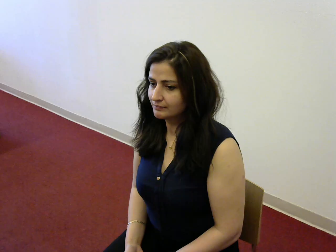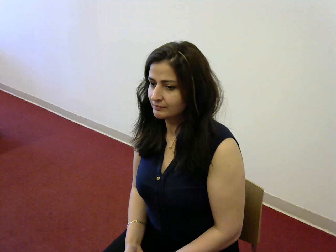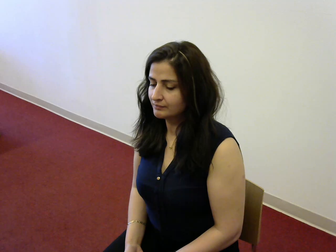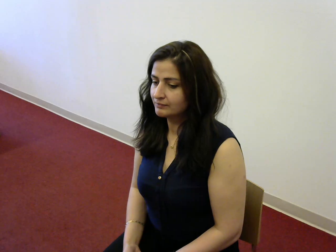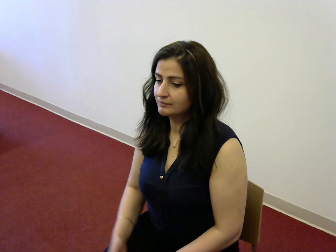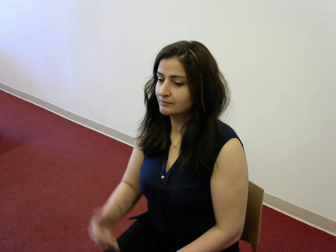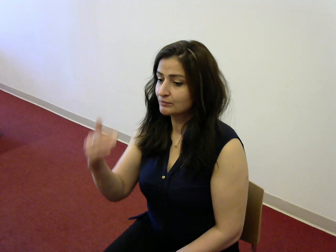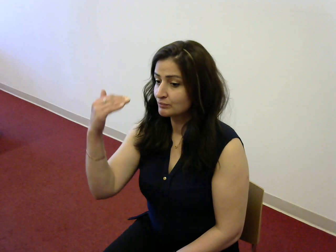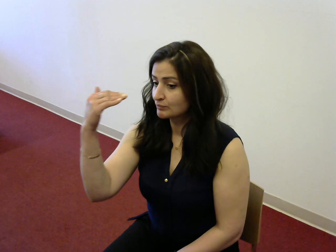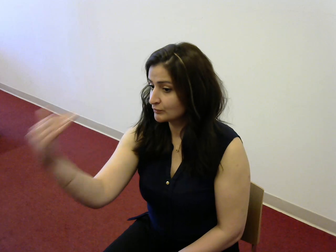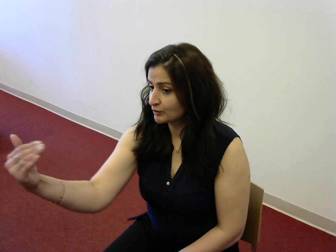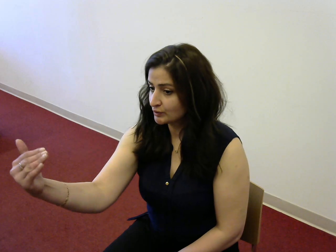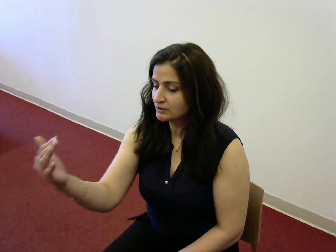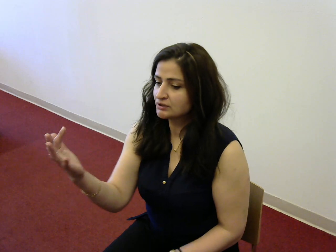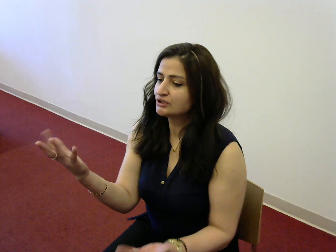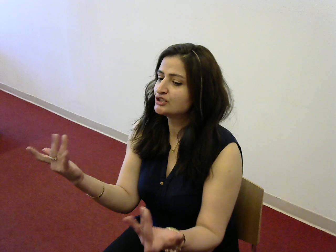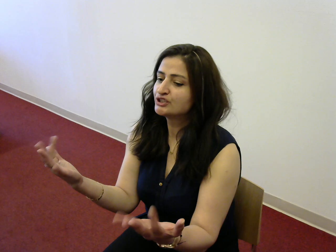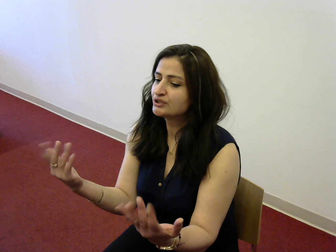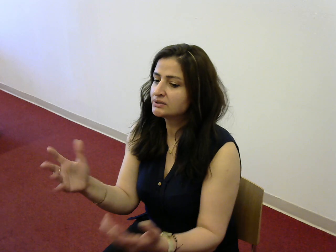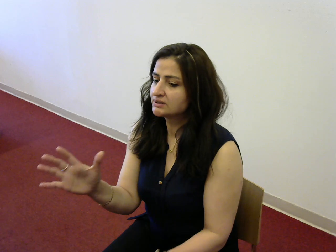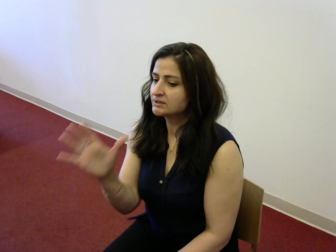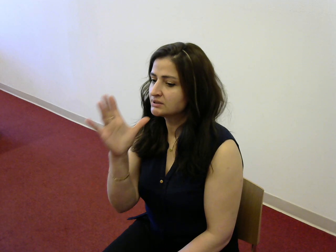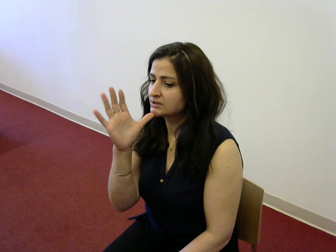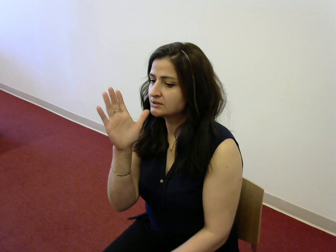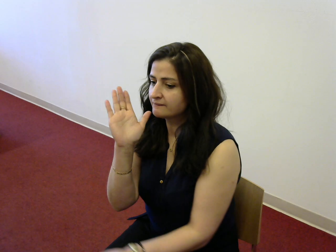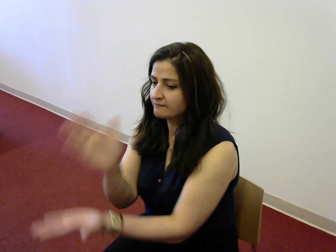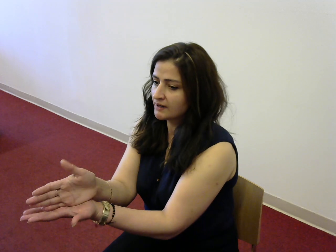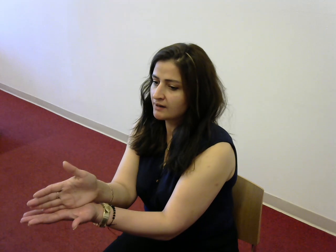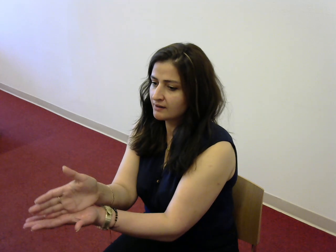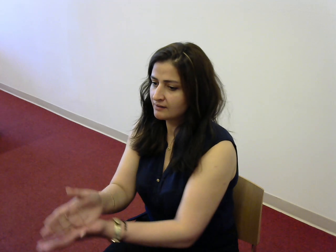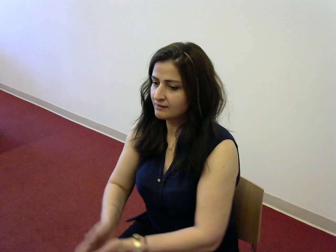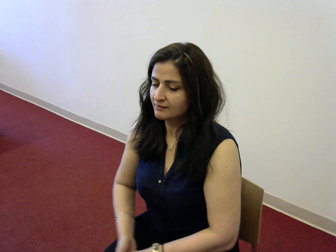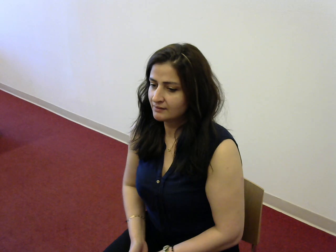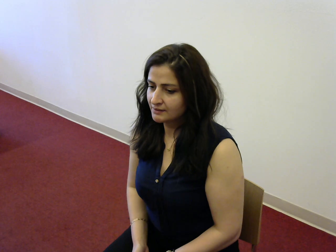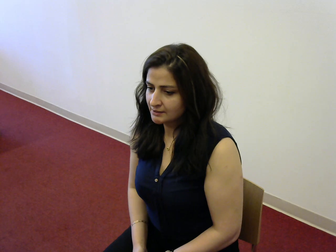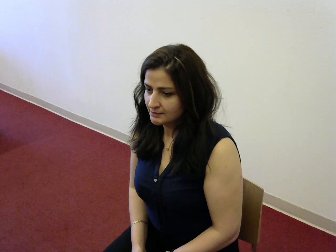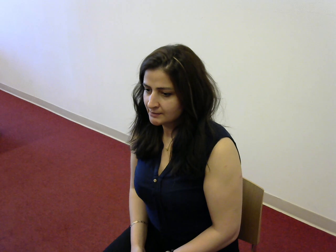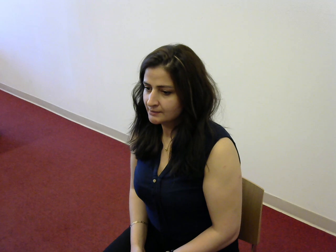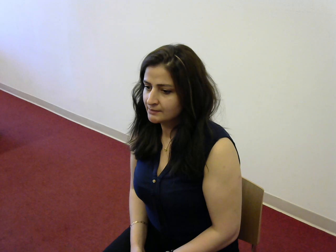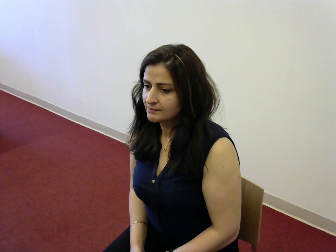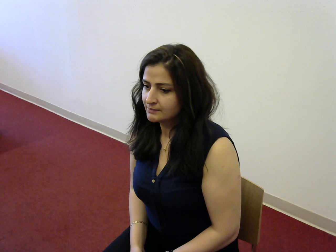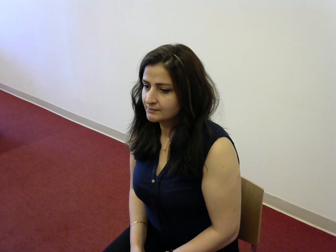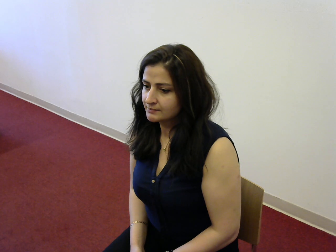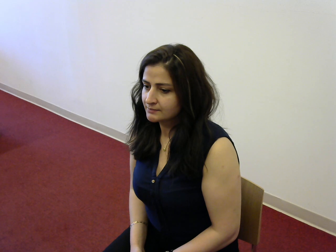Sizin neçə yaşınız var?